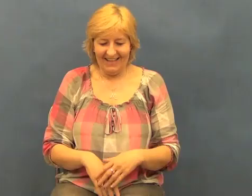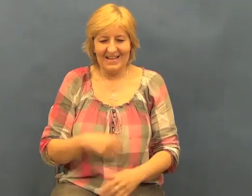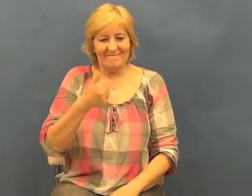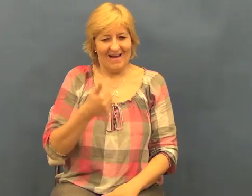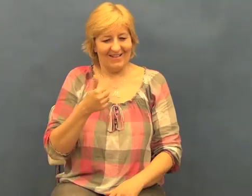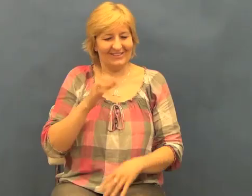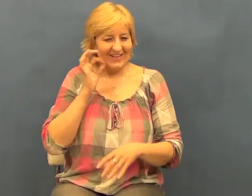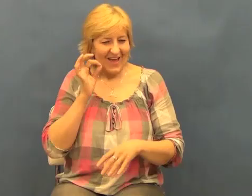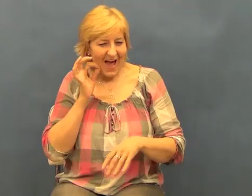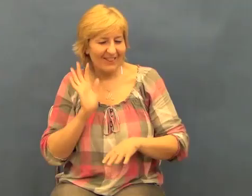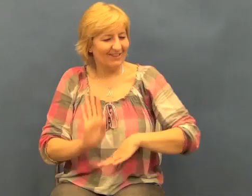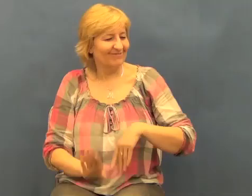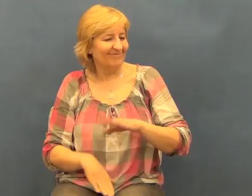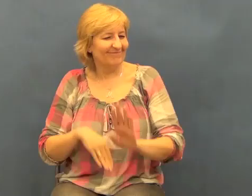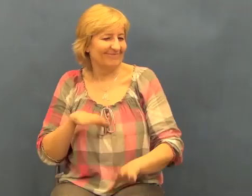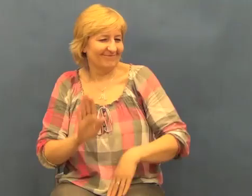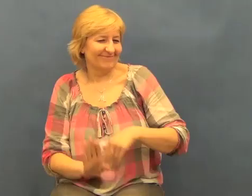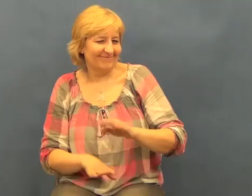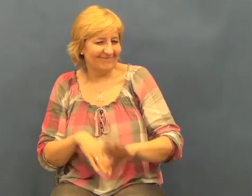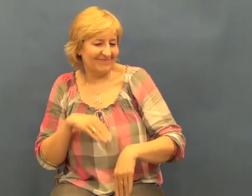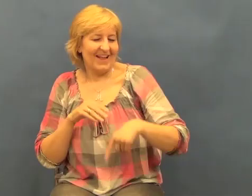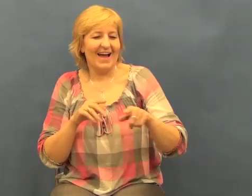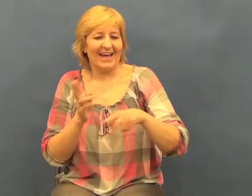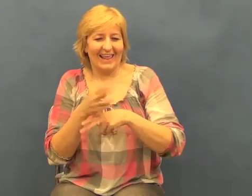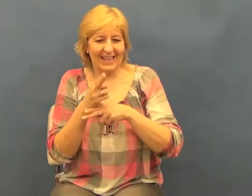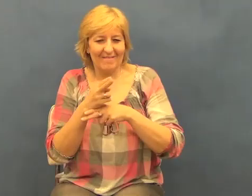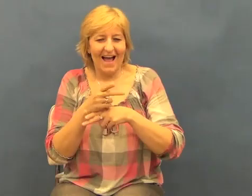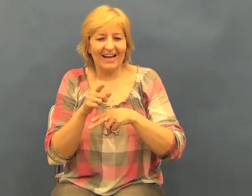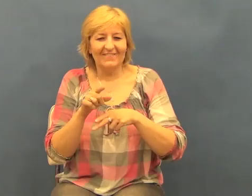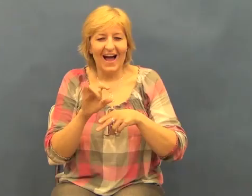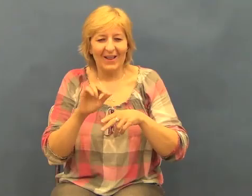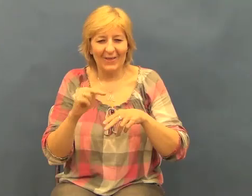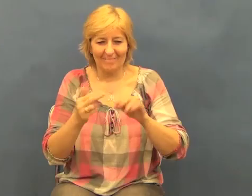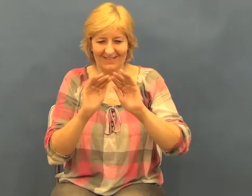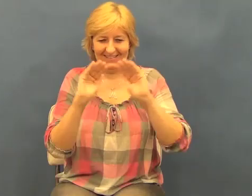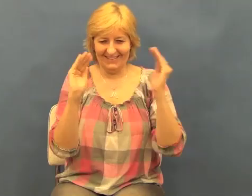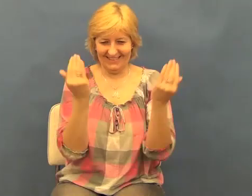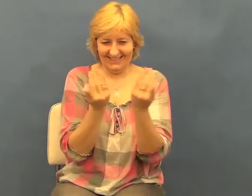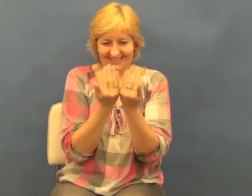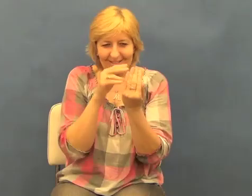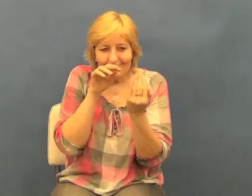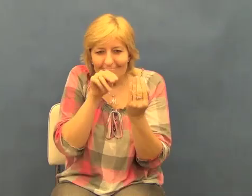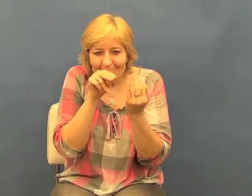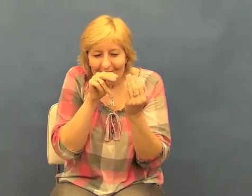Pierwszy - kot idzie, a potem jest akwarium szklane z rybką w środku.